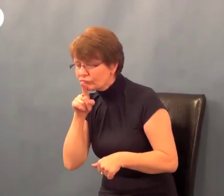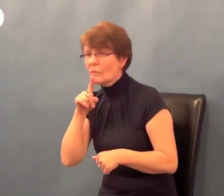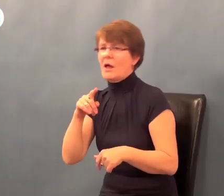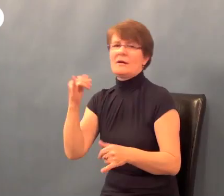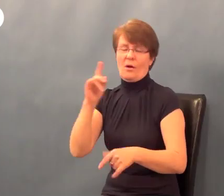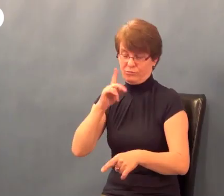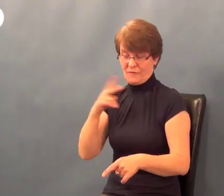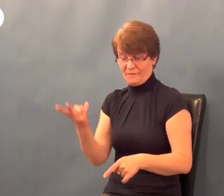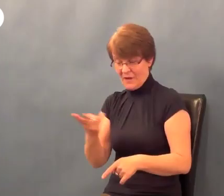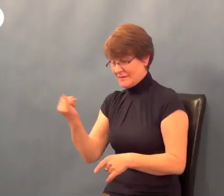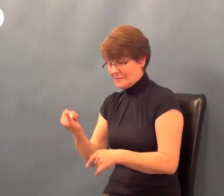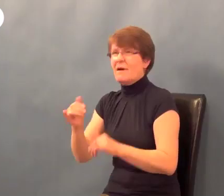Chłopiec razem z psem krzyczeli.